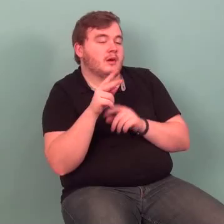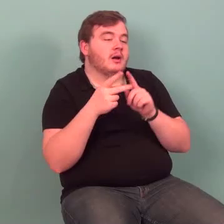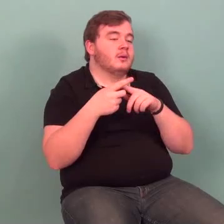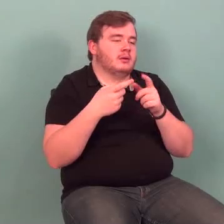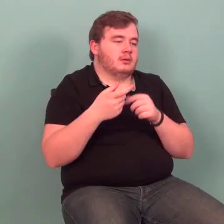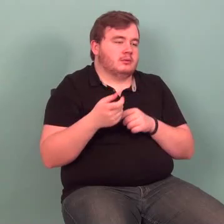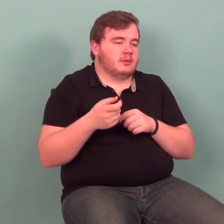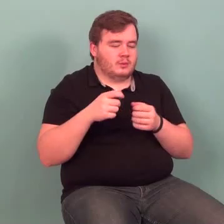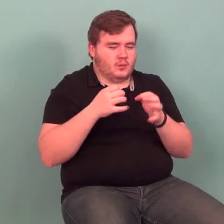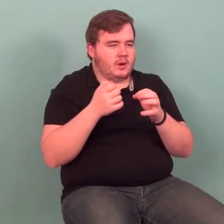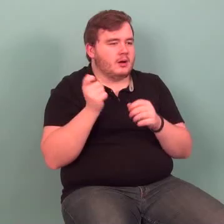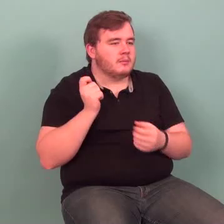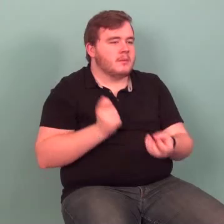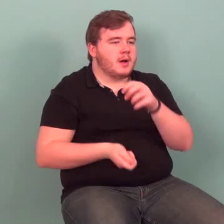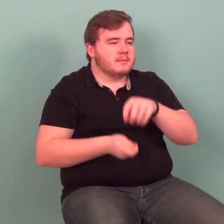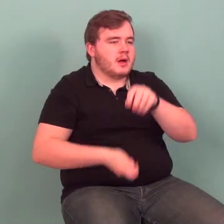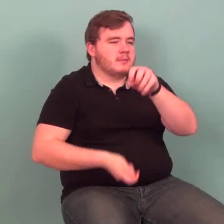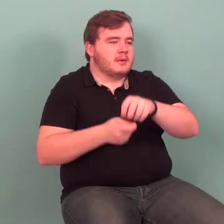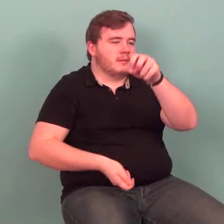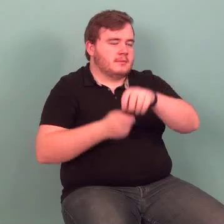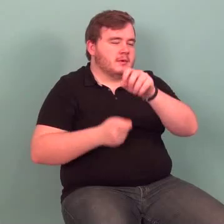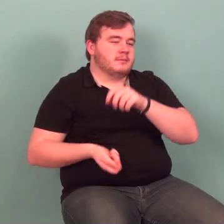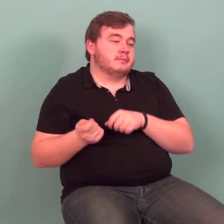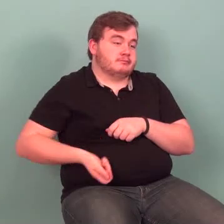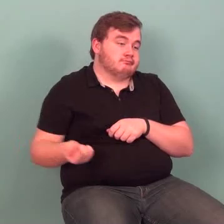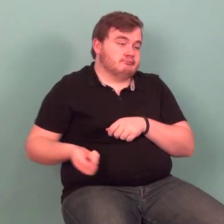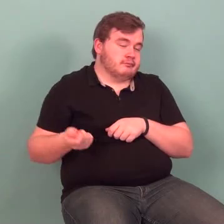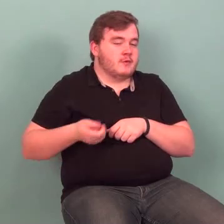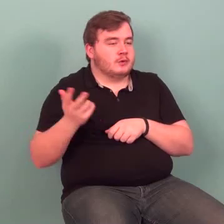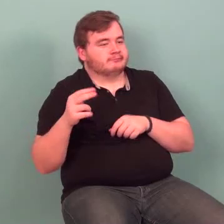Jeden z nich bawi się rakietką i odbija piłeczkę.